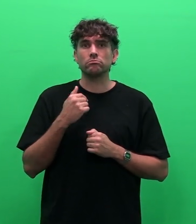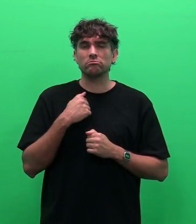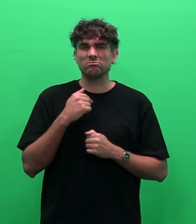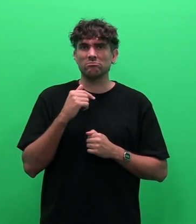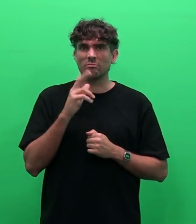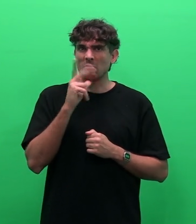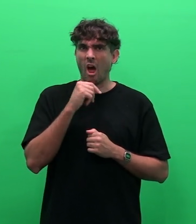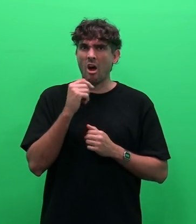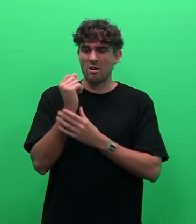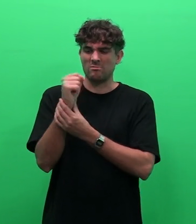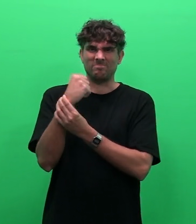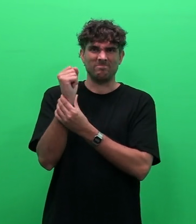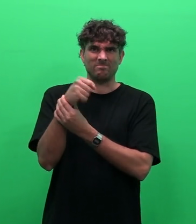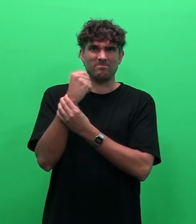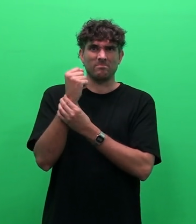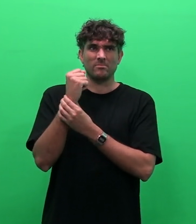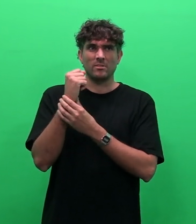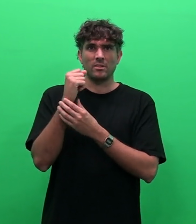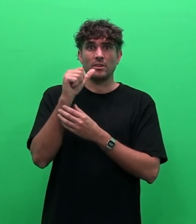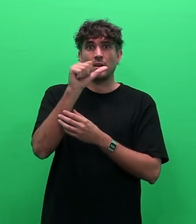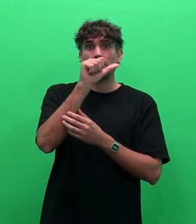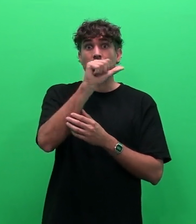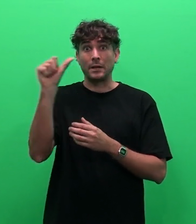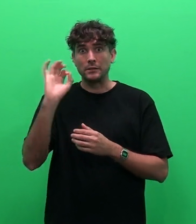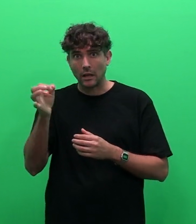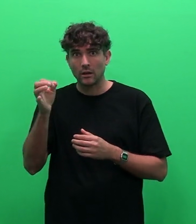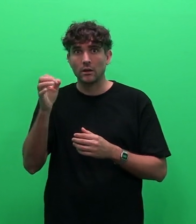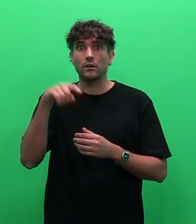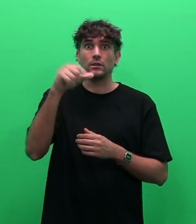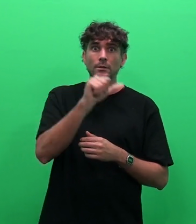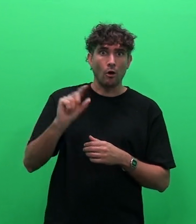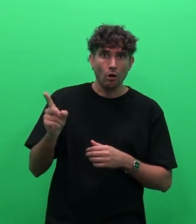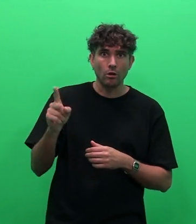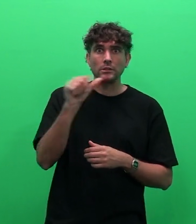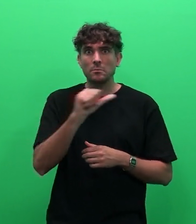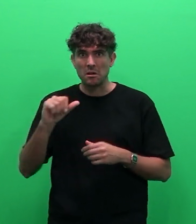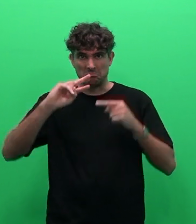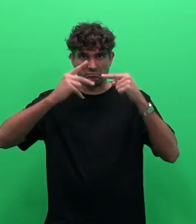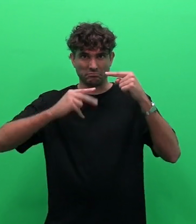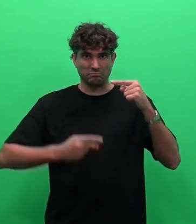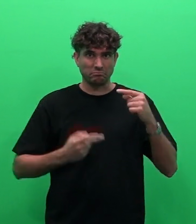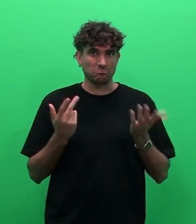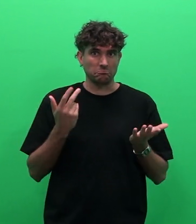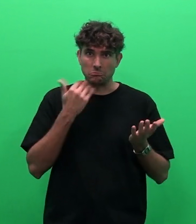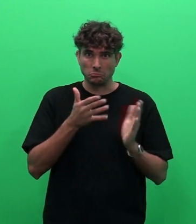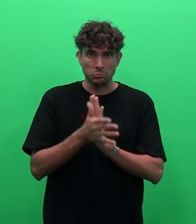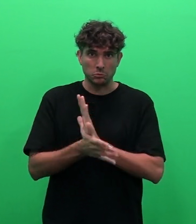Em fa mal el canell quan el moc, però em fa mal una setmana sí i una no, és un dolor que es va alternant, no sé perquè.